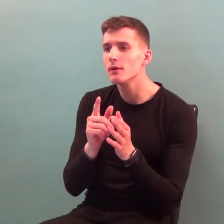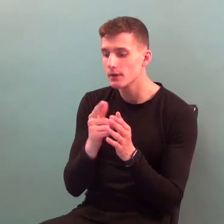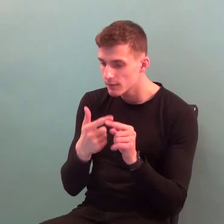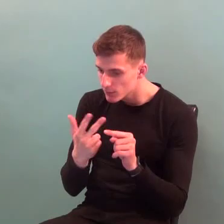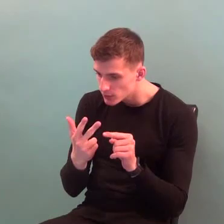Dwudziestego trzeciego?